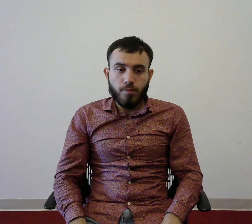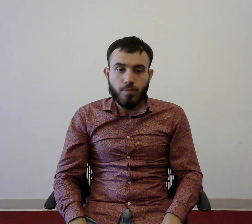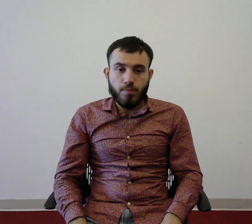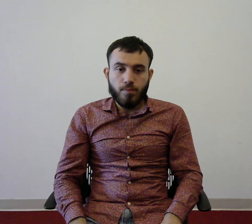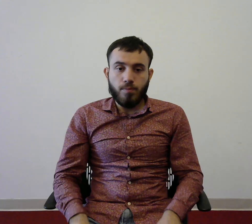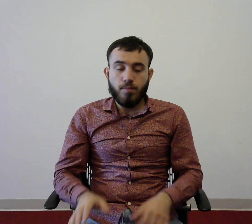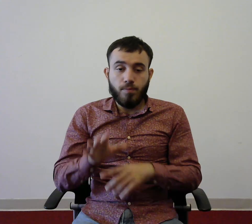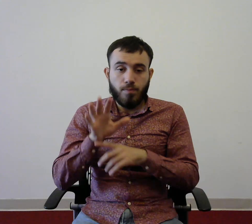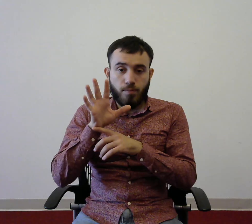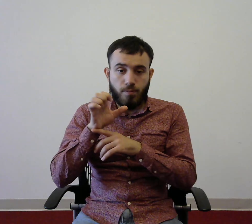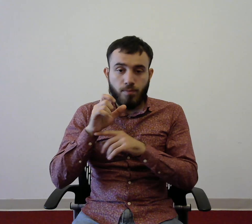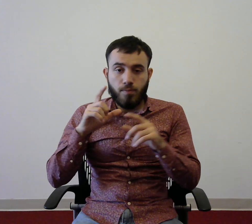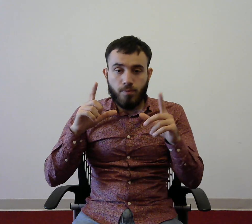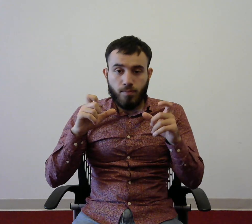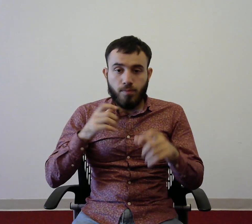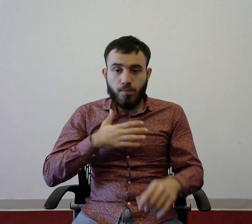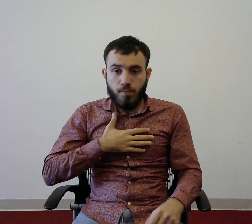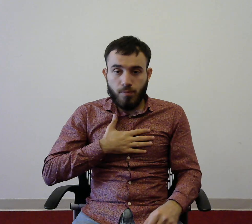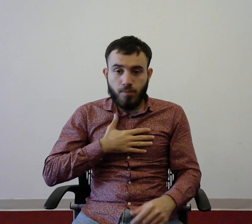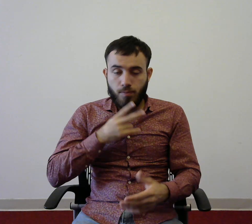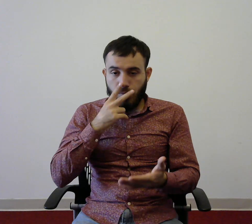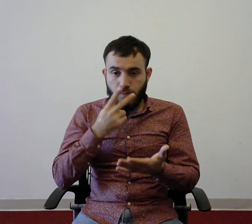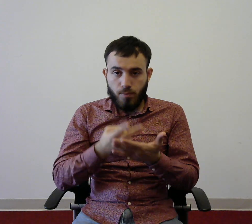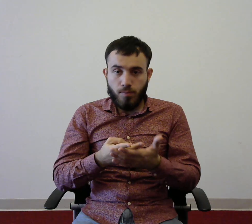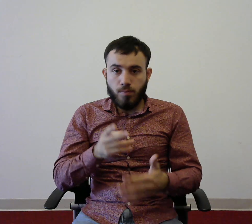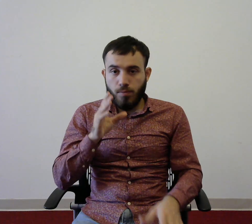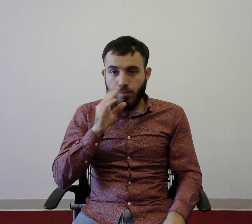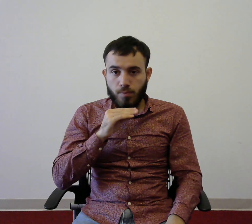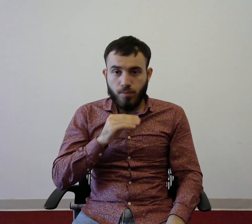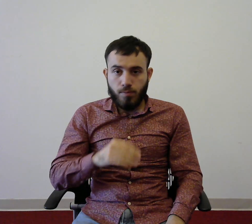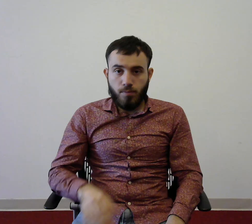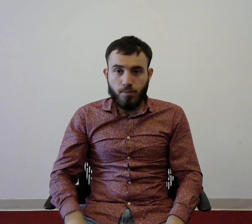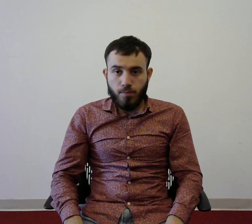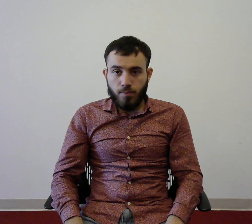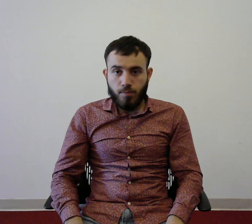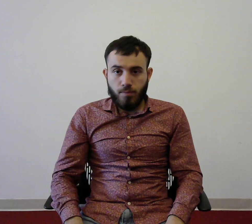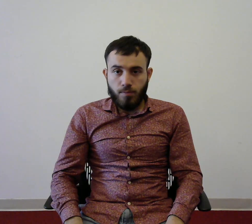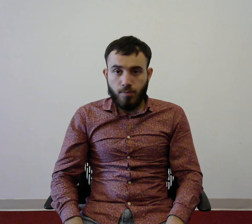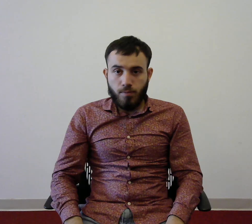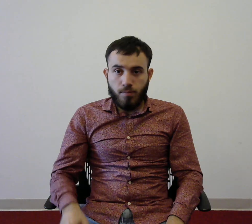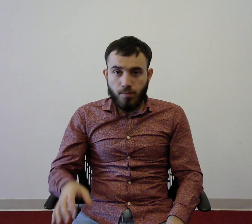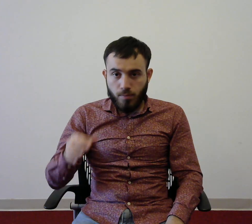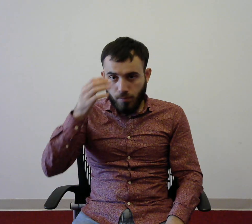Çəkdiyin şəkilləri mənə göstərə bilərsənmi?